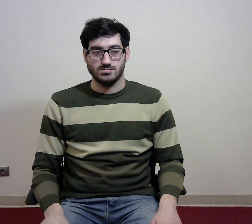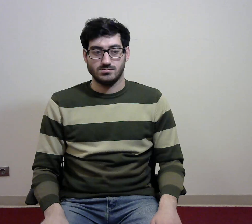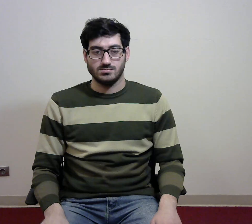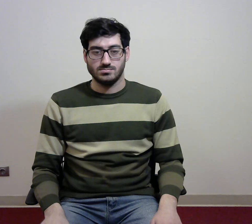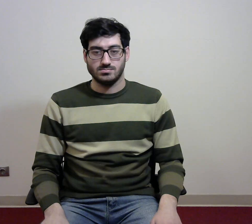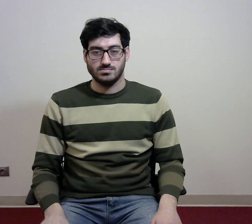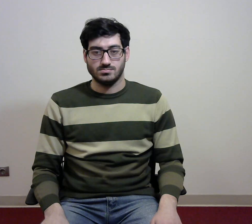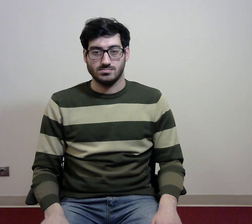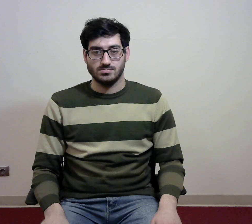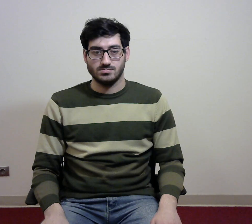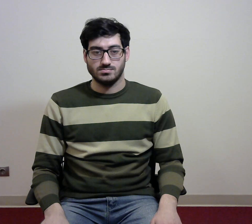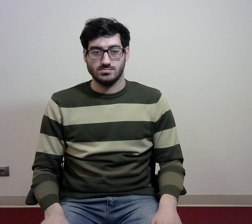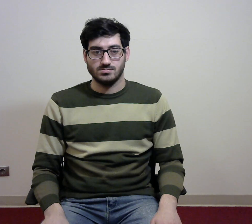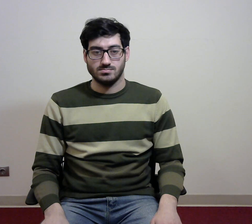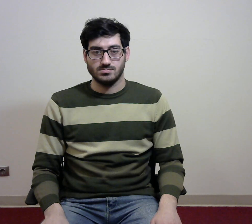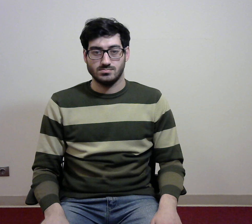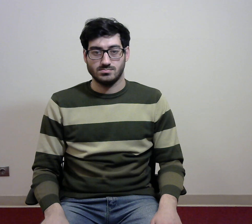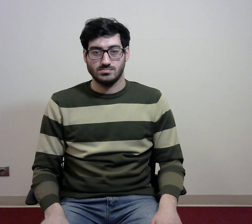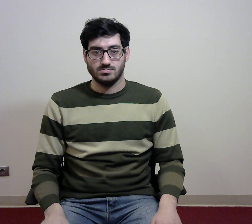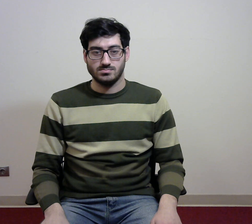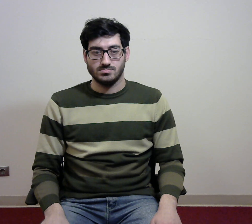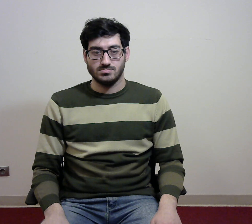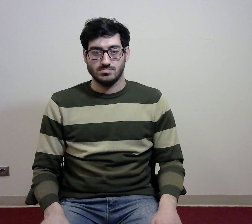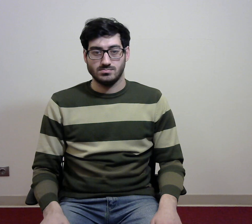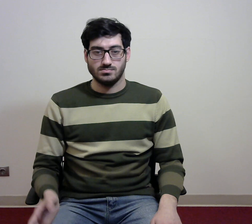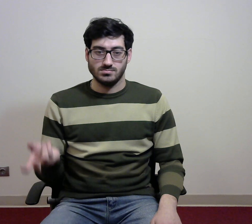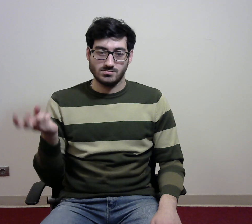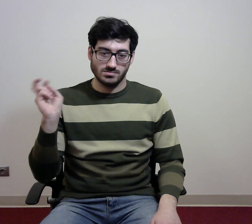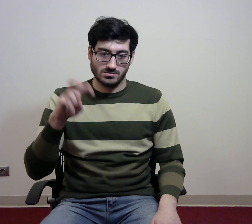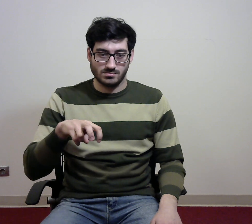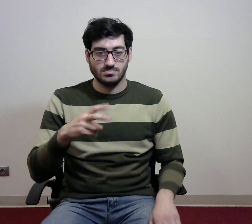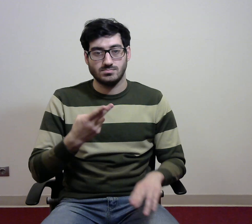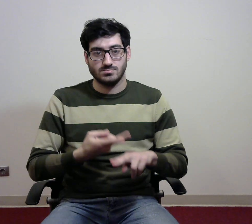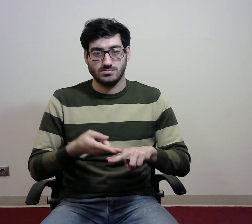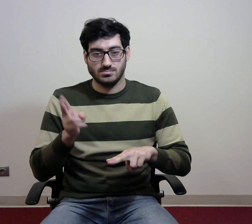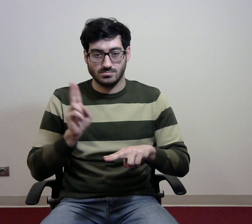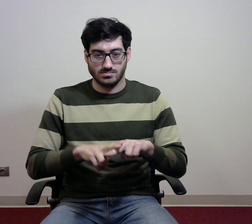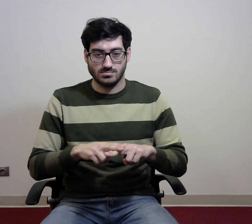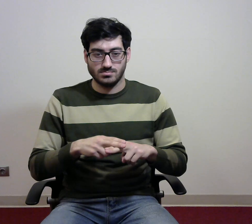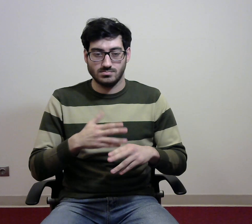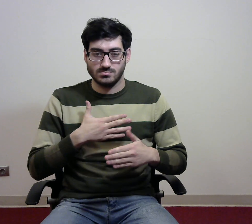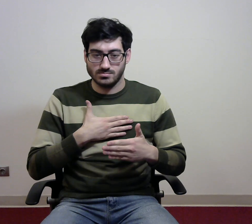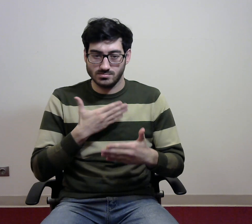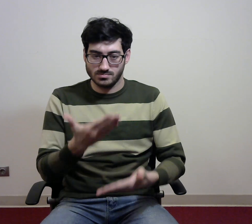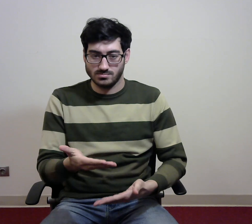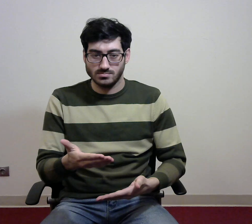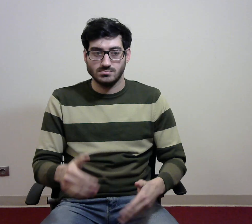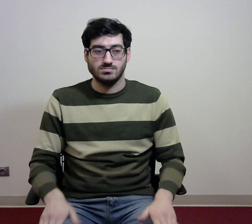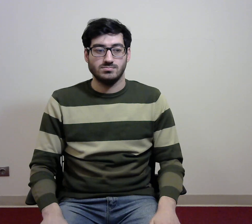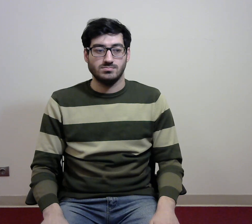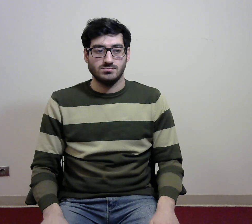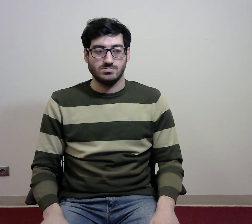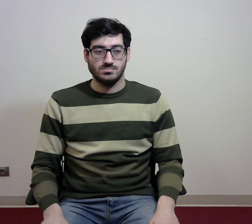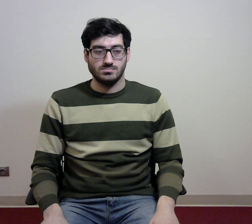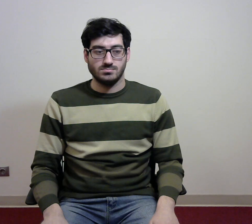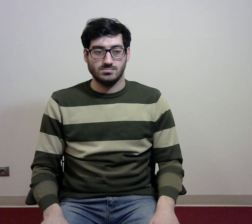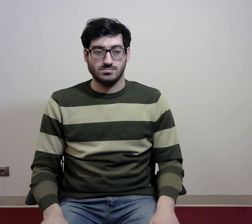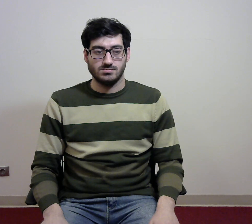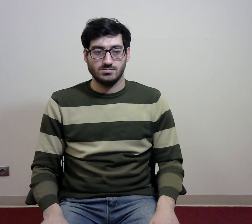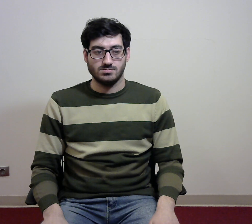Gəldiyinizə görə minnətdaram